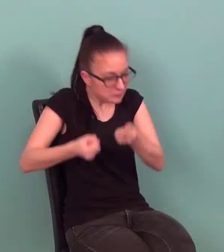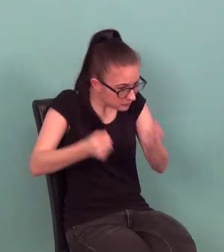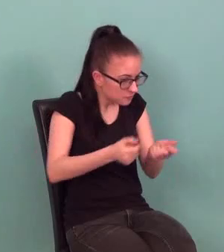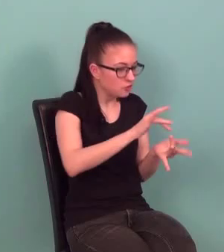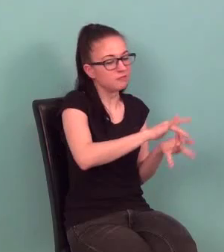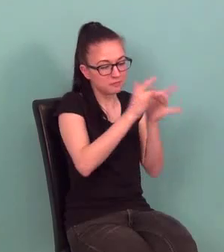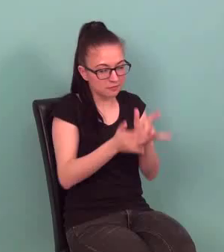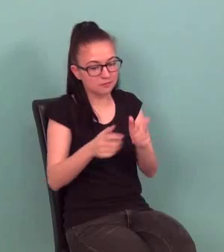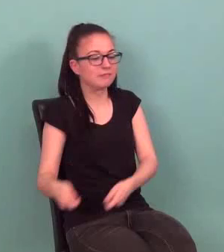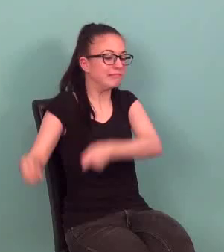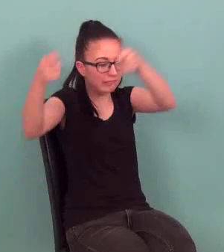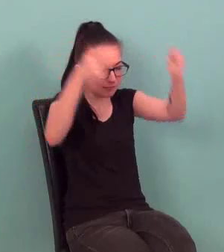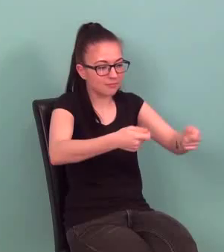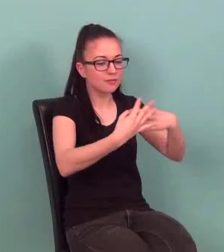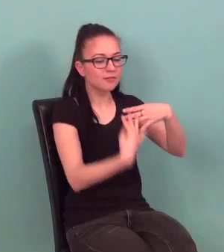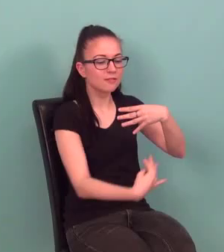Stawia rower i na bagażniku z przodu stawia kosz.